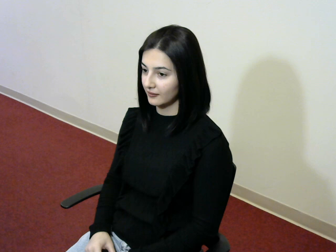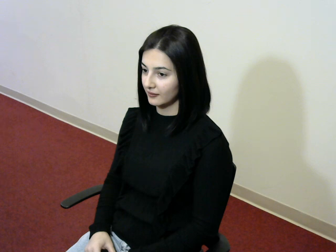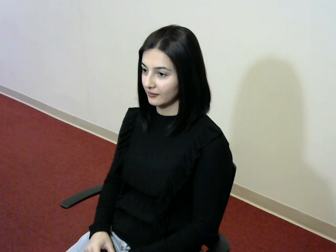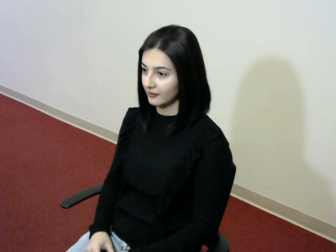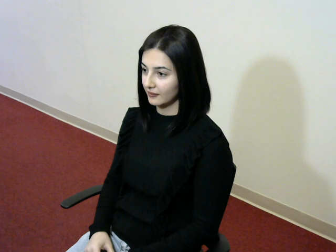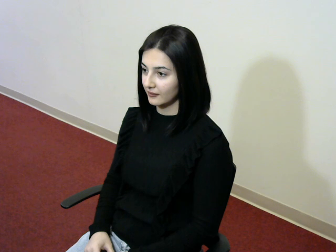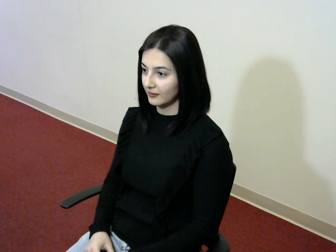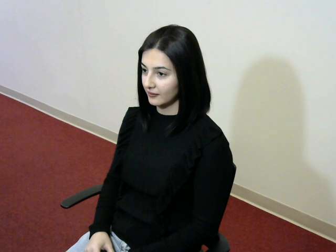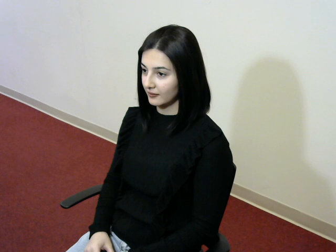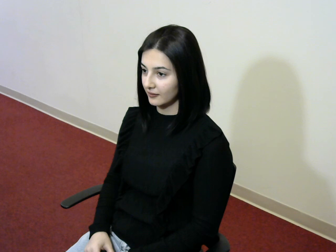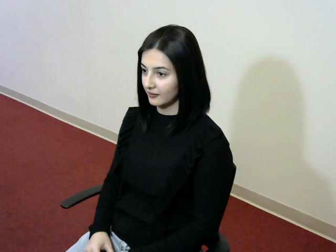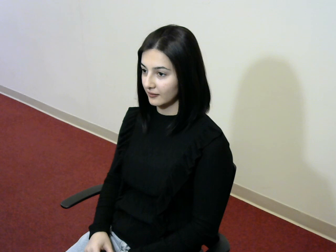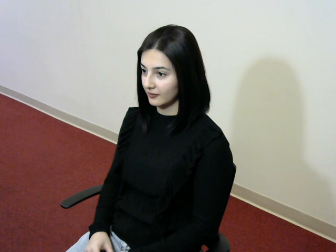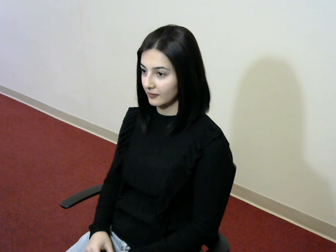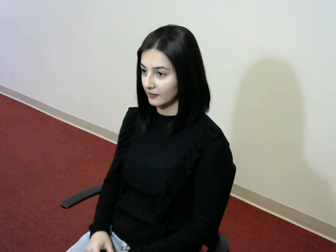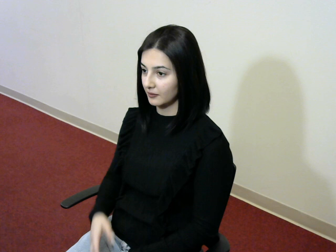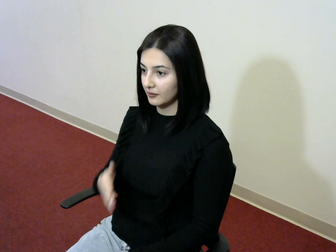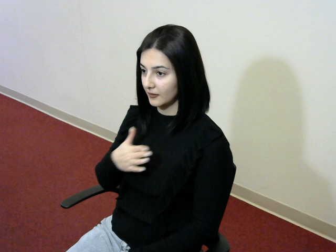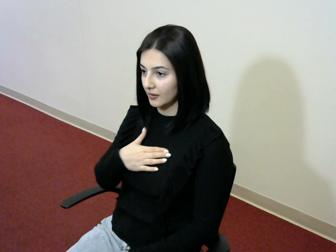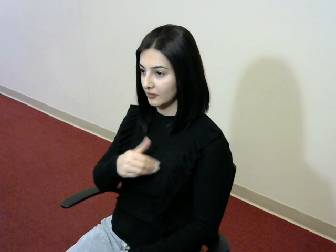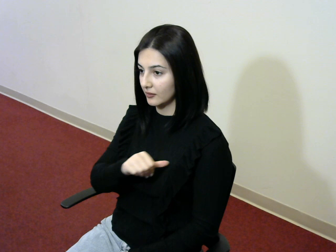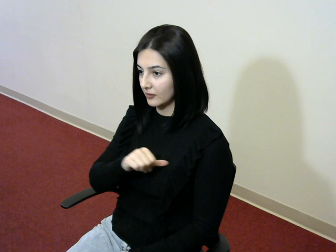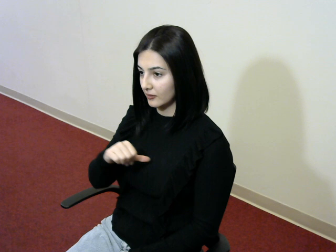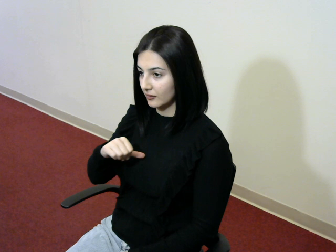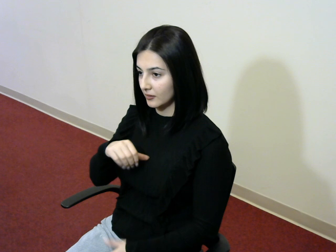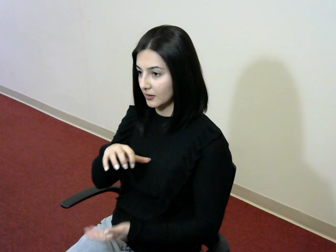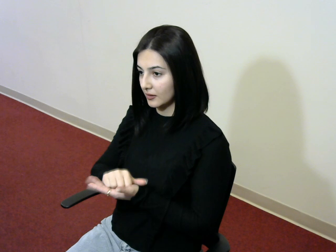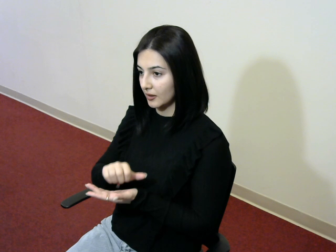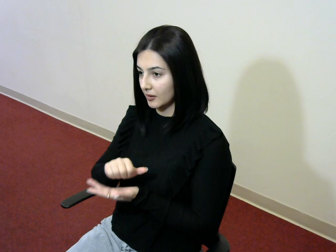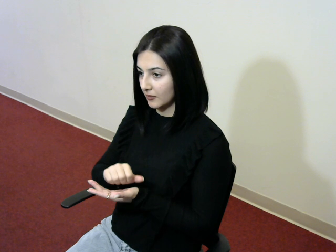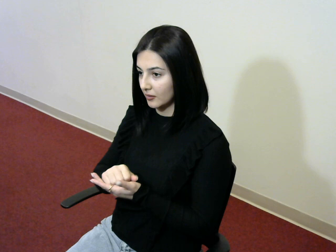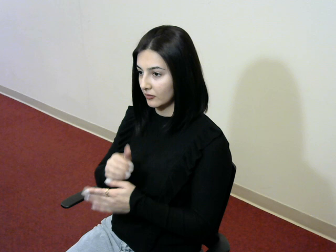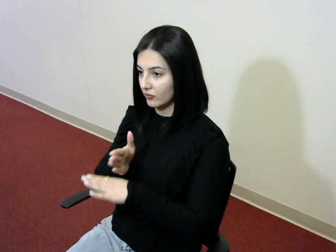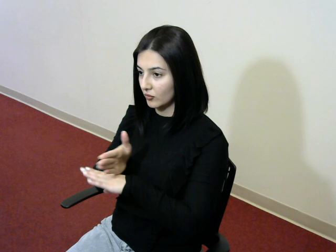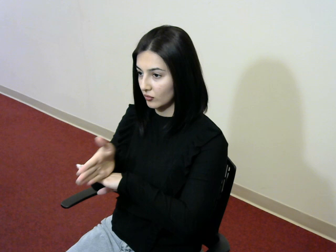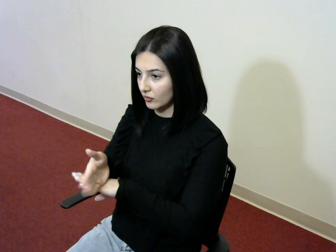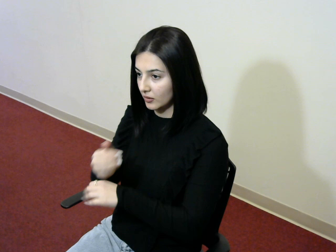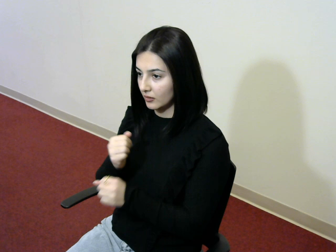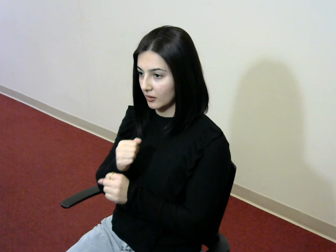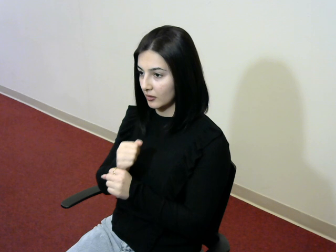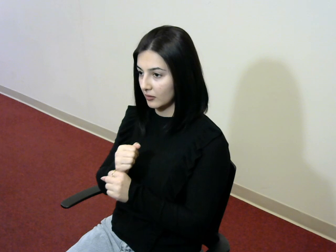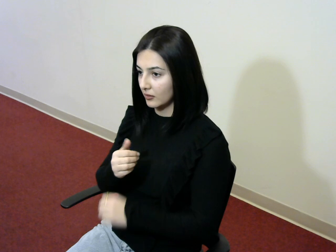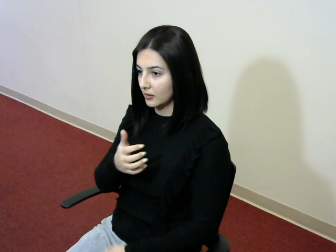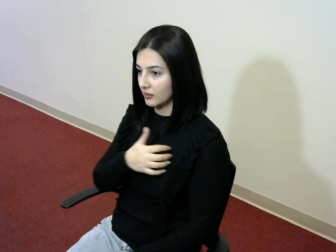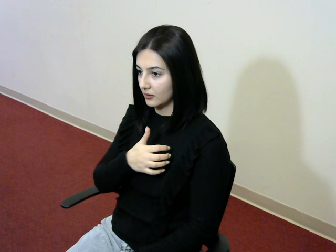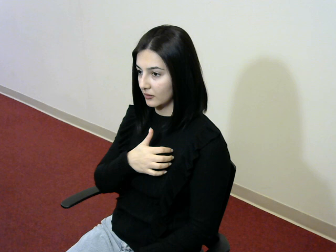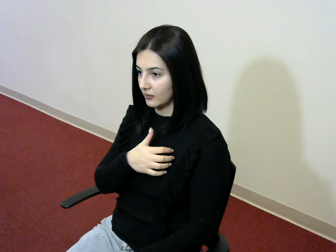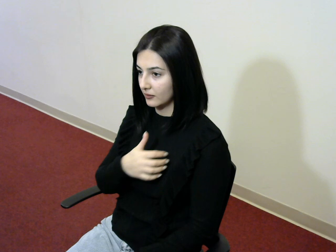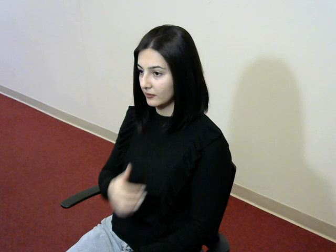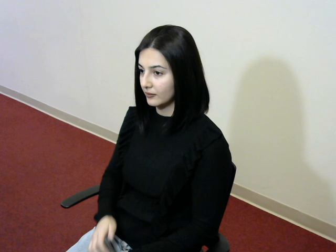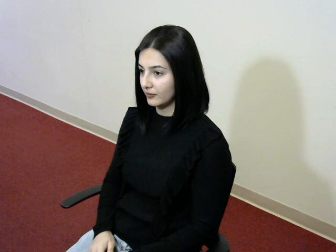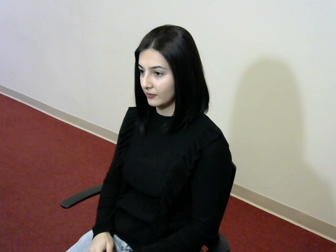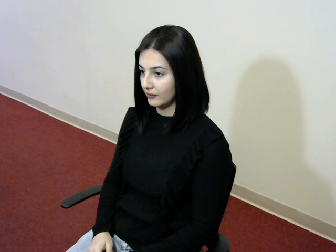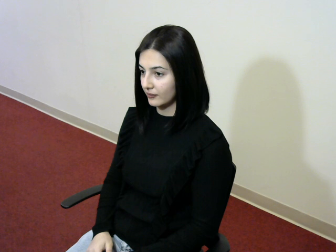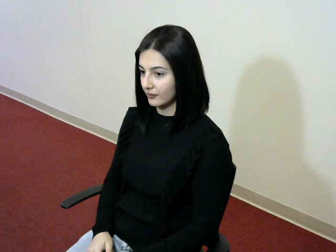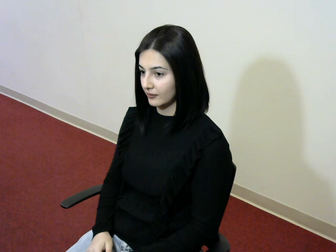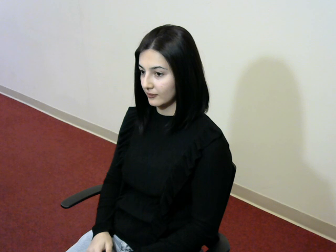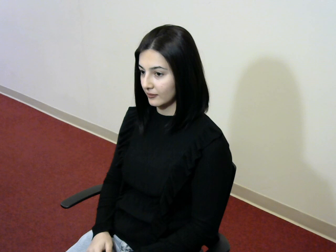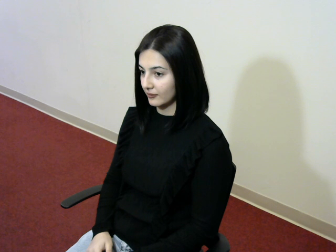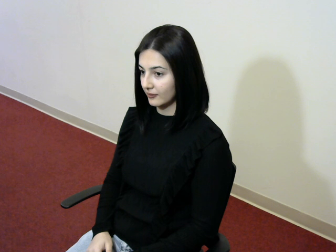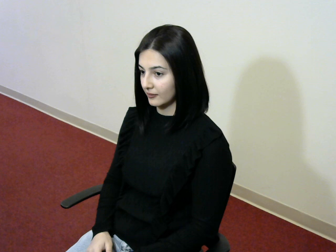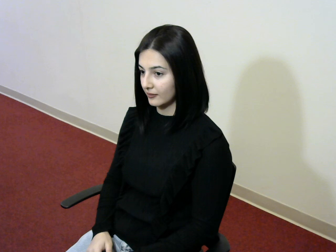Mən özünüməşğulluğa müraciət etmək istəyirəm